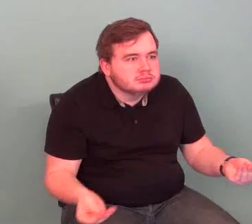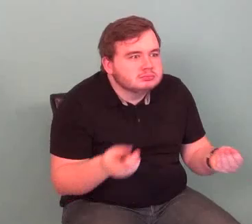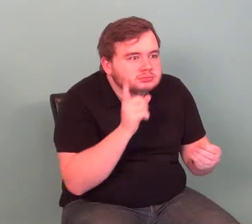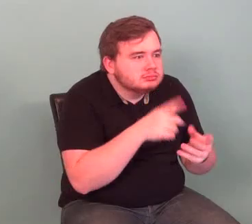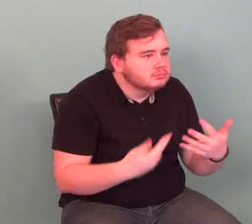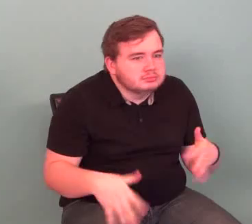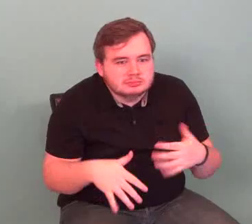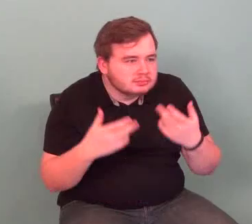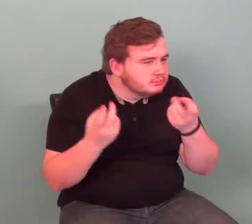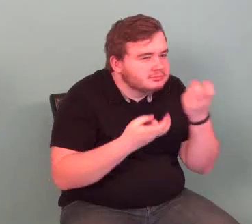Denerwują się, szukają.